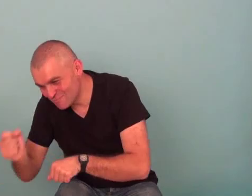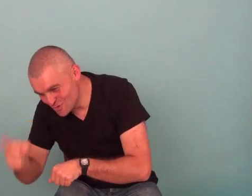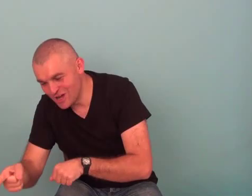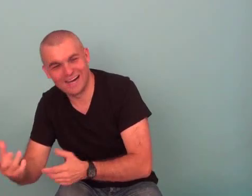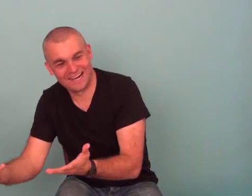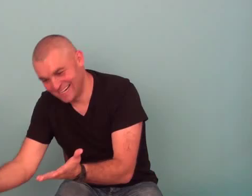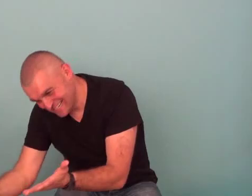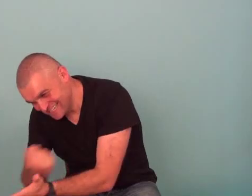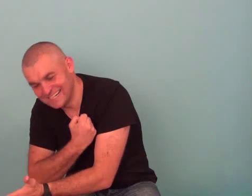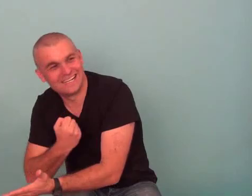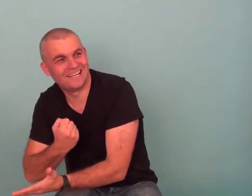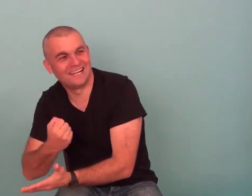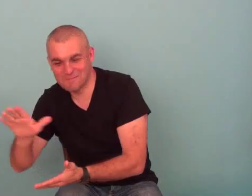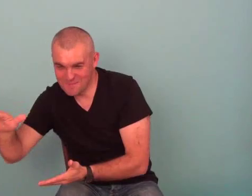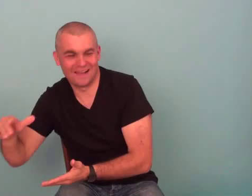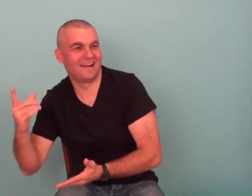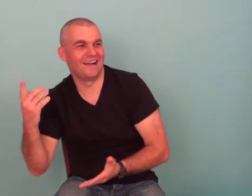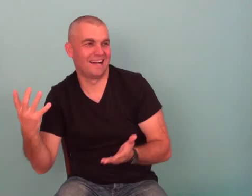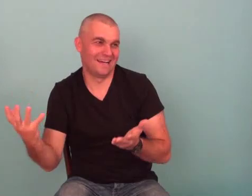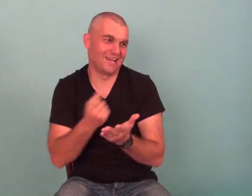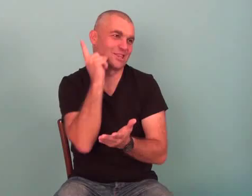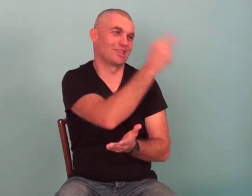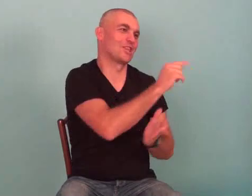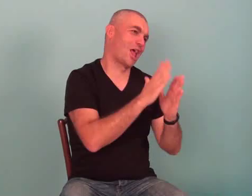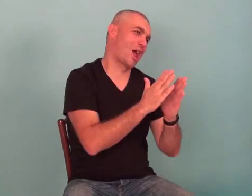Zabiera ją, macha na pożegnanie i zabiera ją do domu.